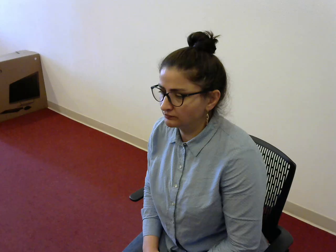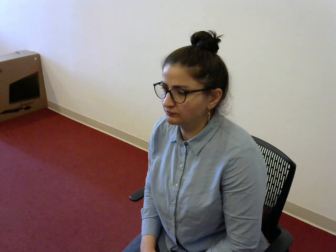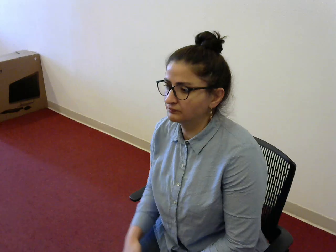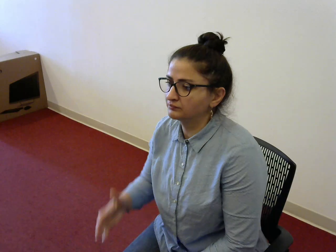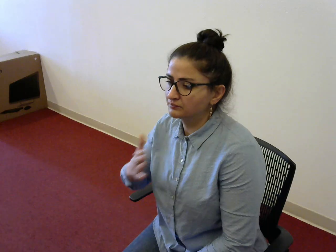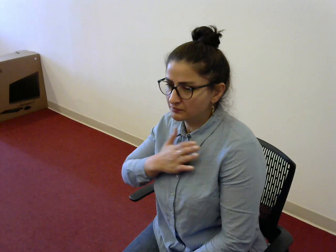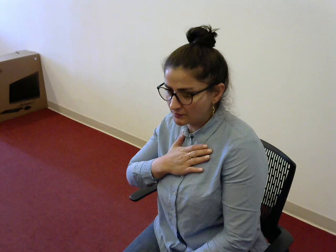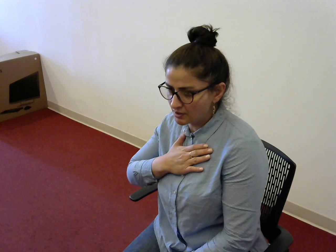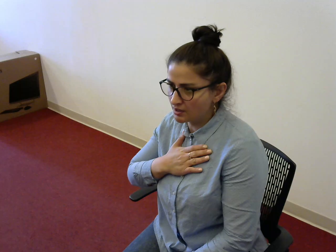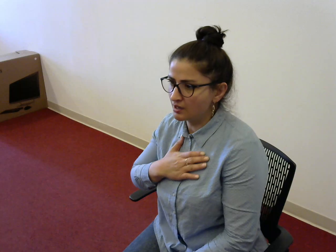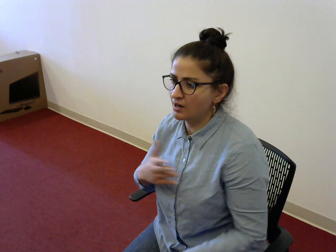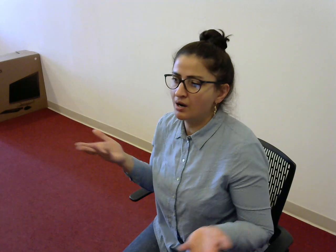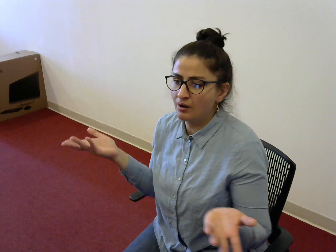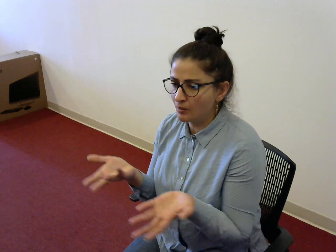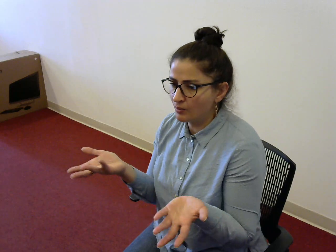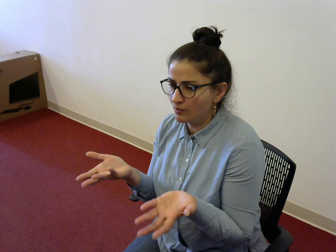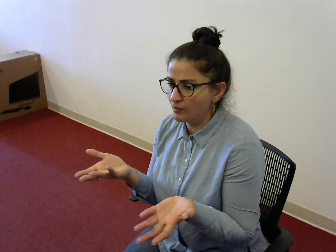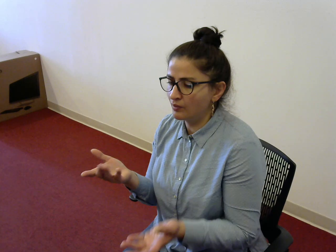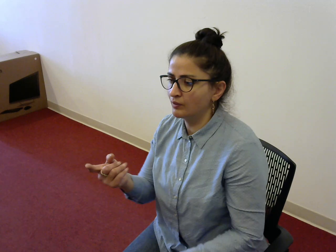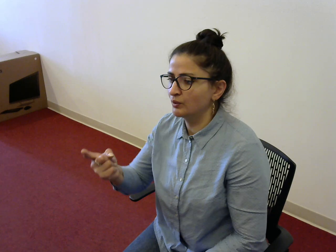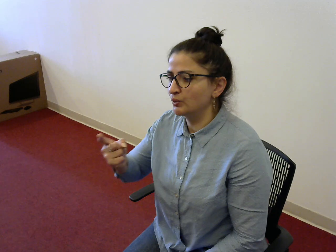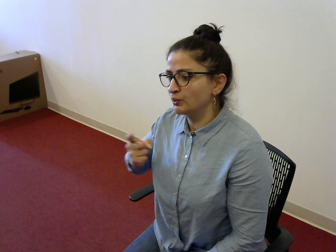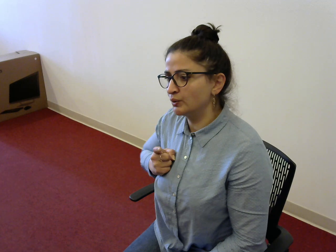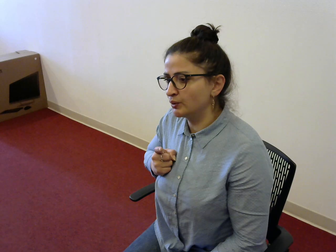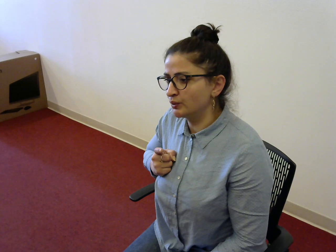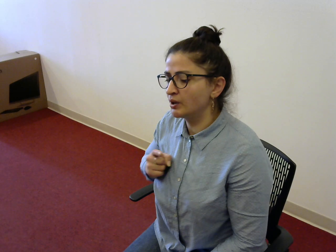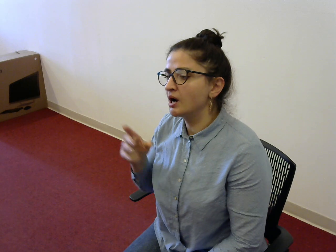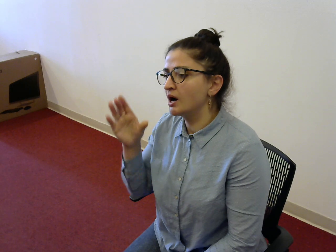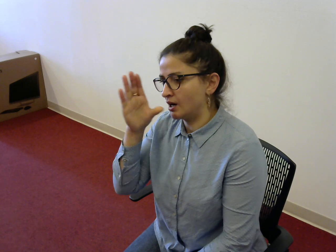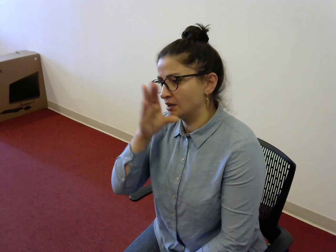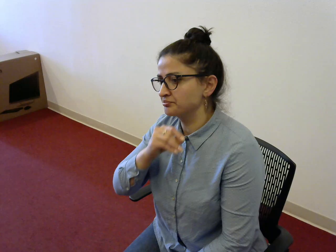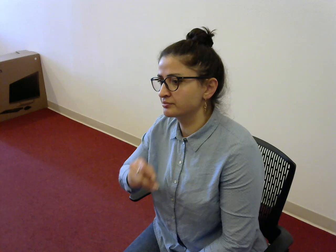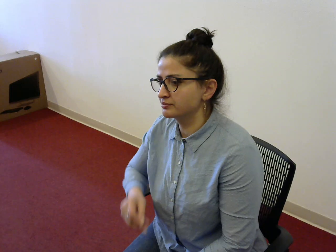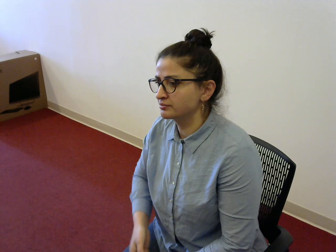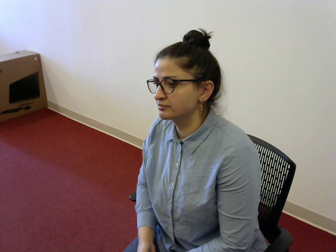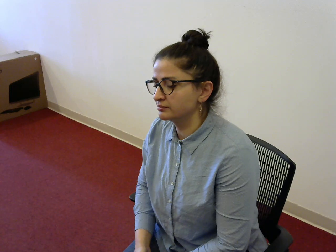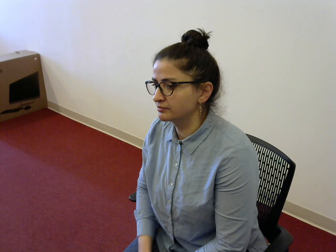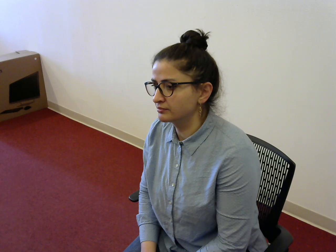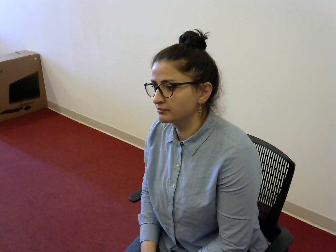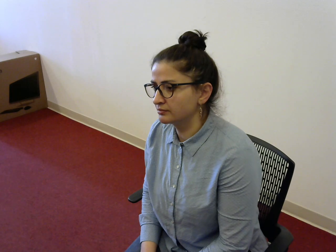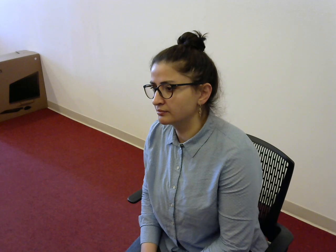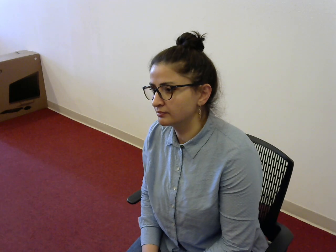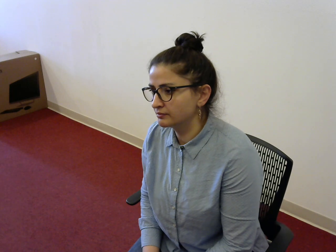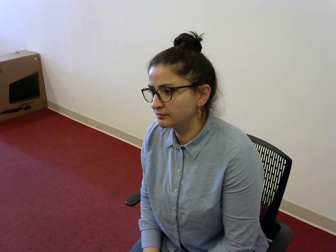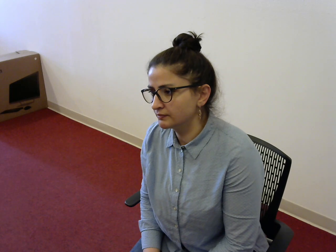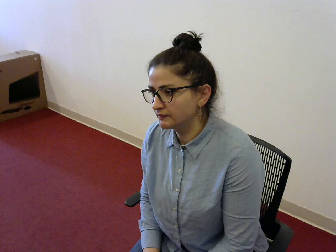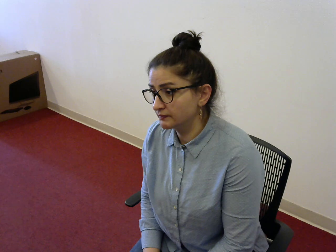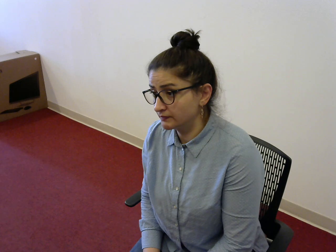Mən harda gözləyə bilərəm?